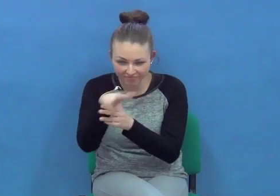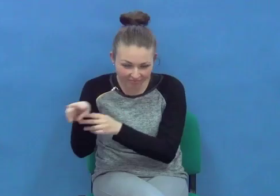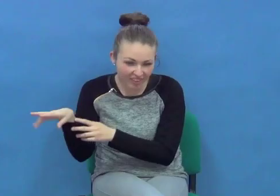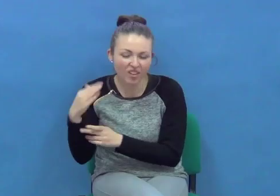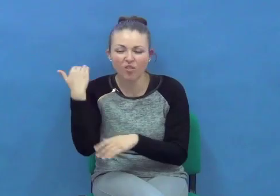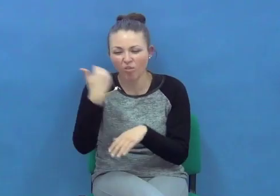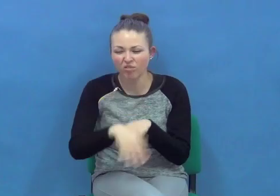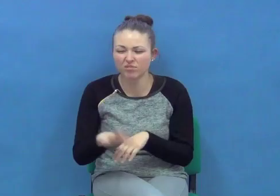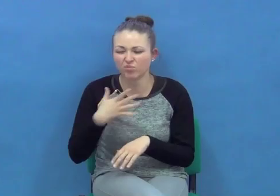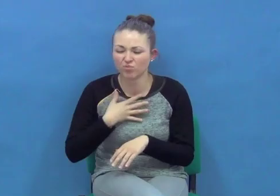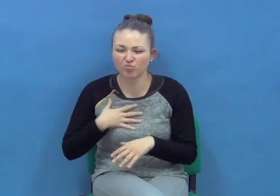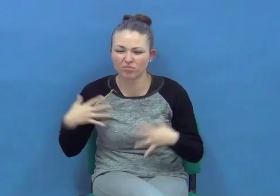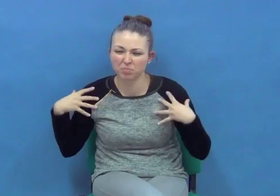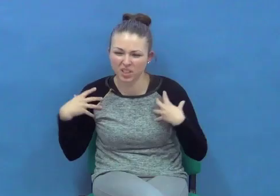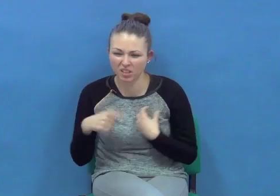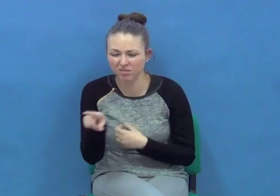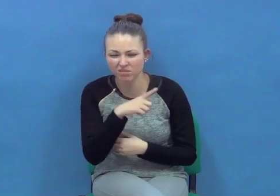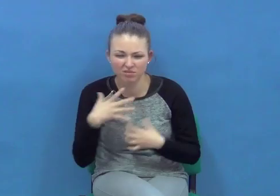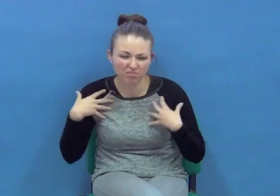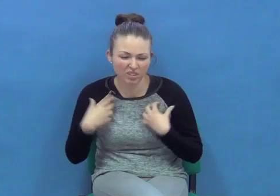Na końcu wszyscy czuli się bardzo zmęczeni.